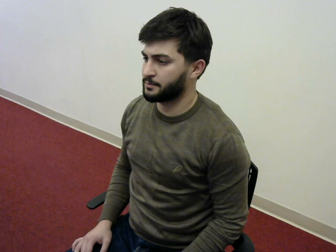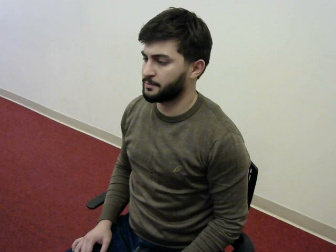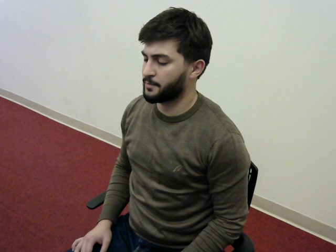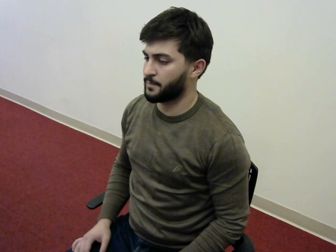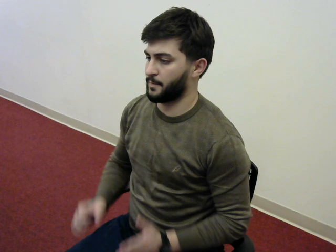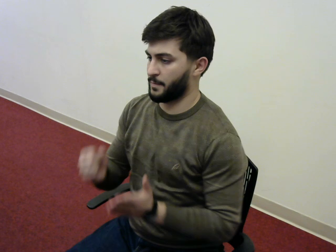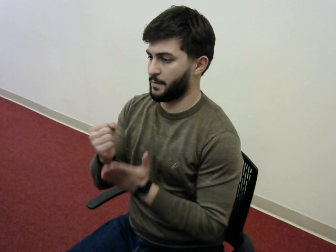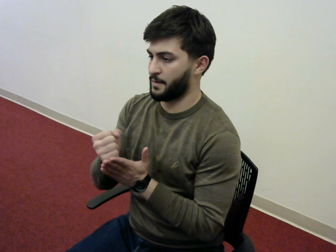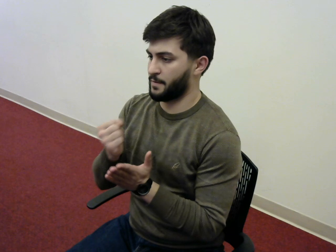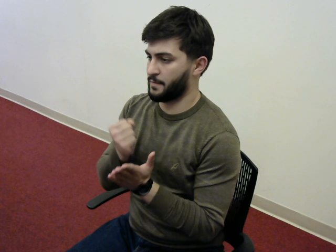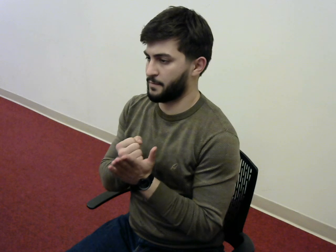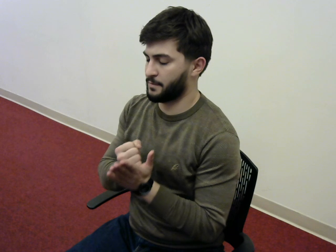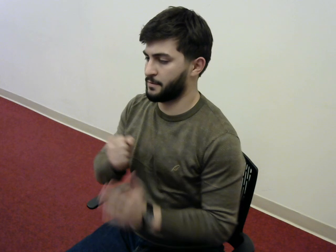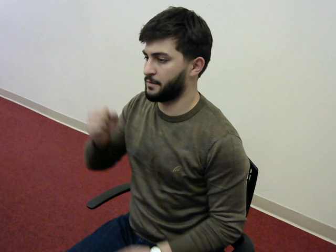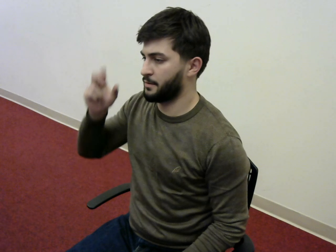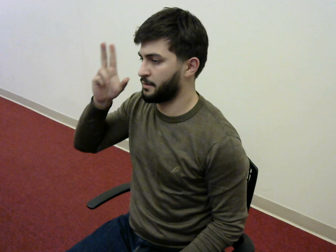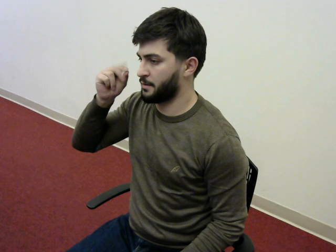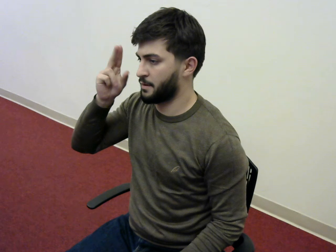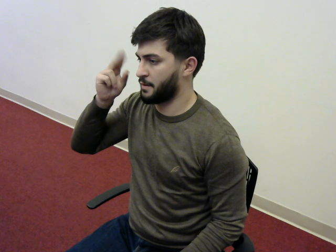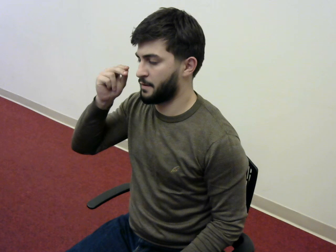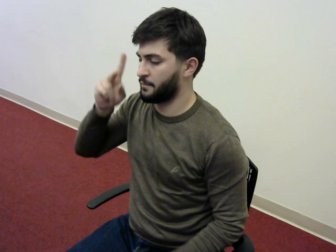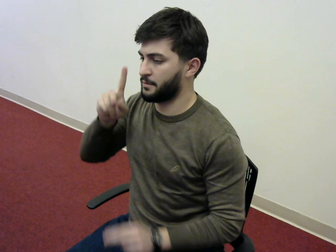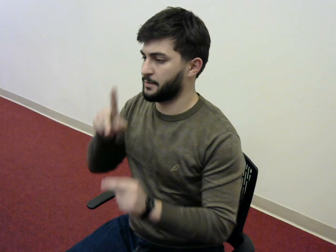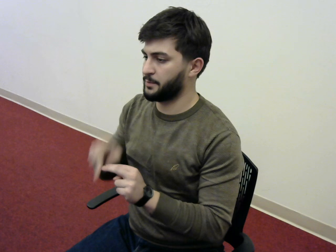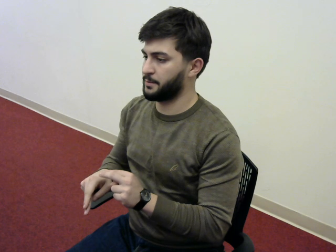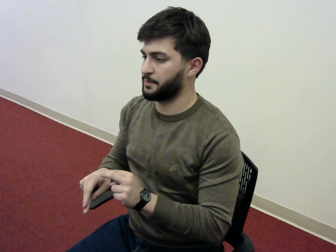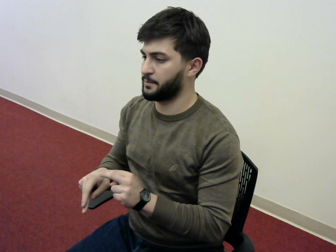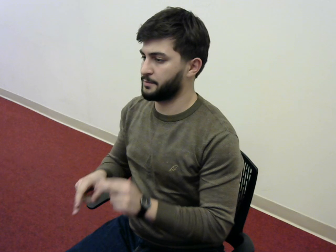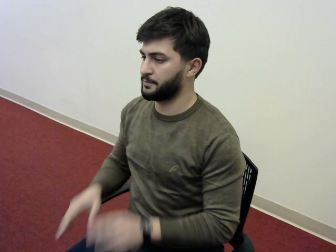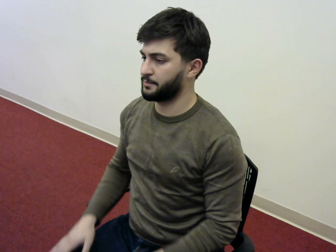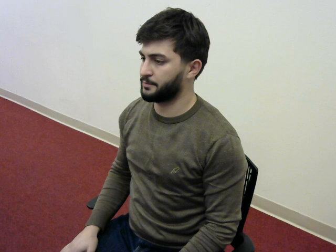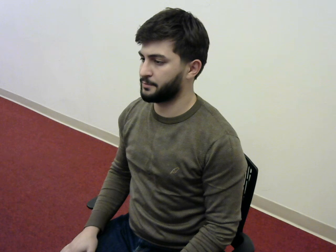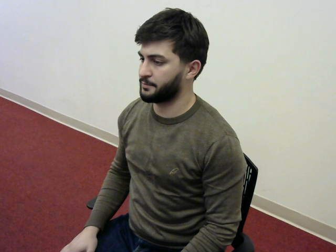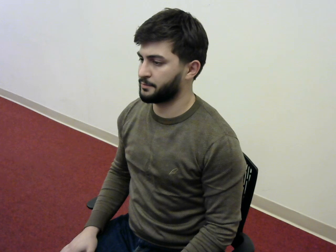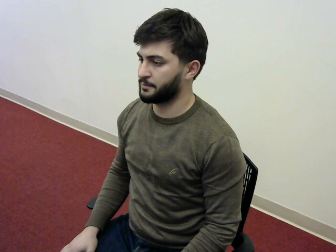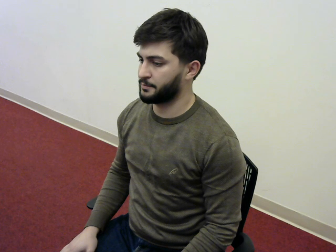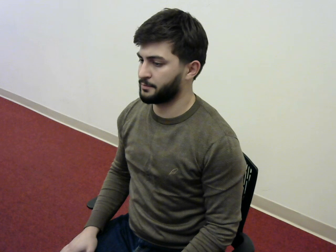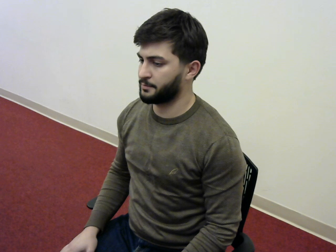Viza nə vaxt bitir?